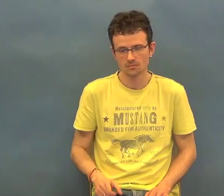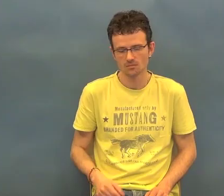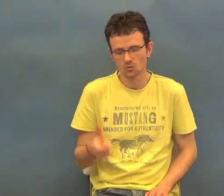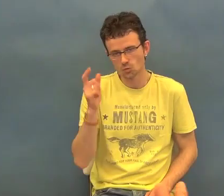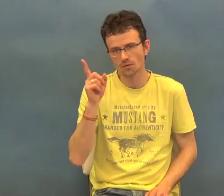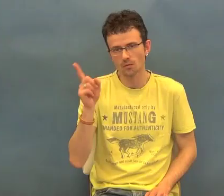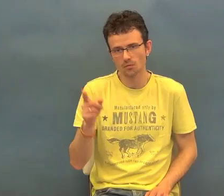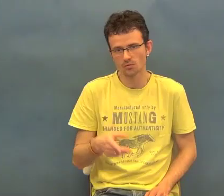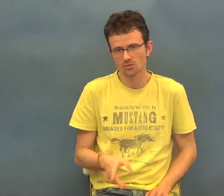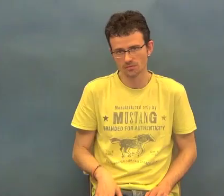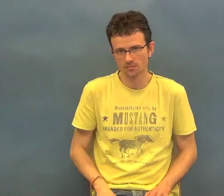Człowiek musi uważać.